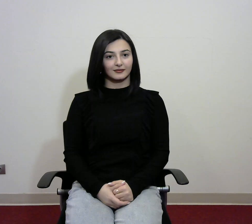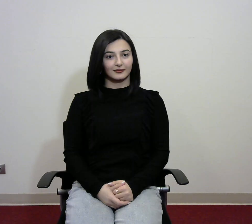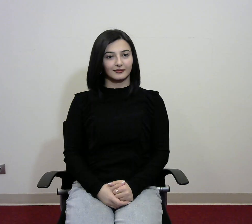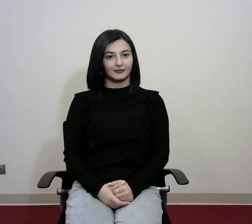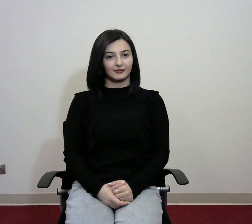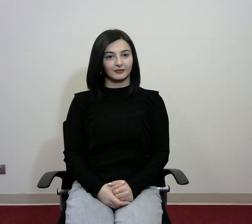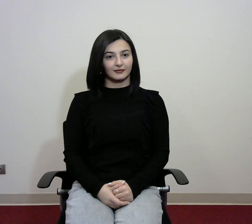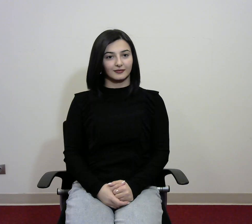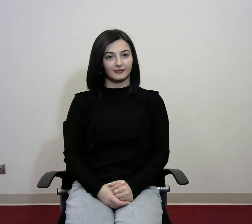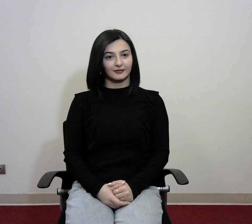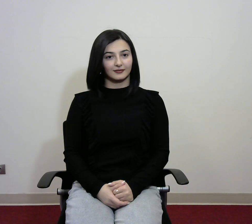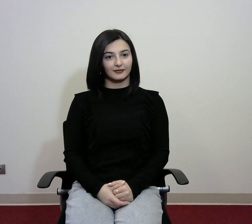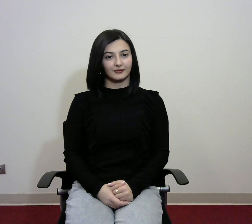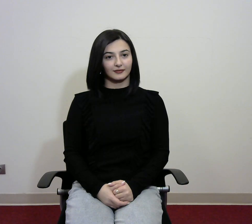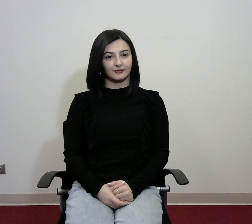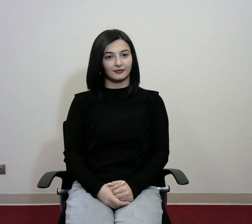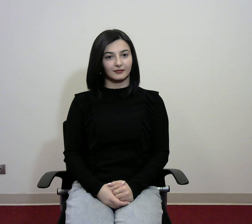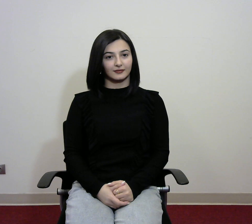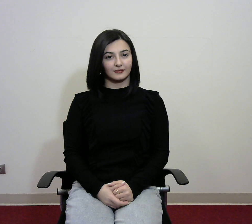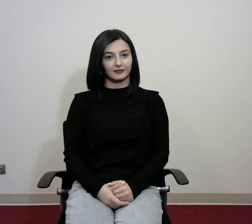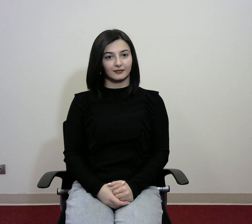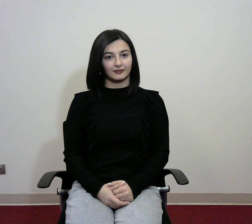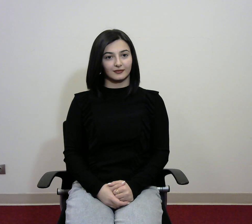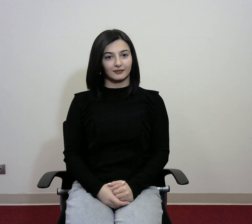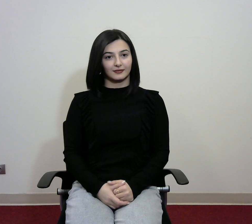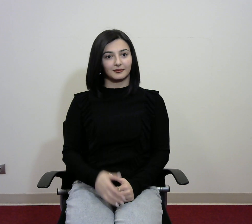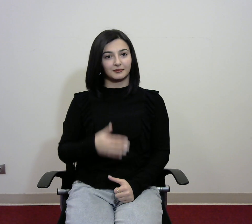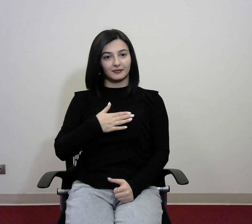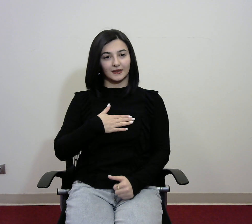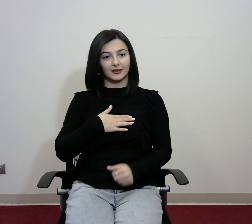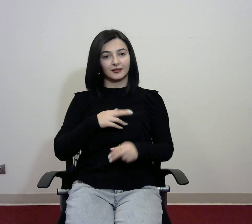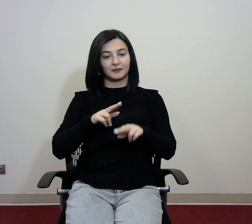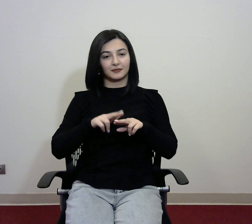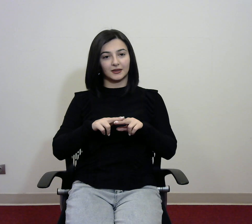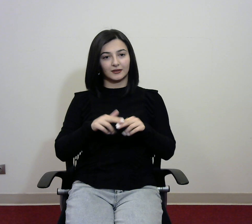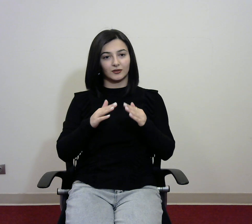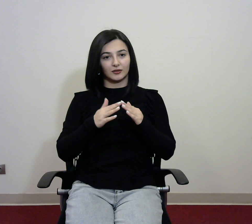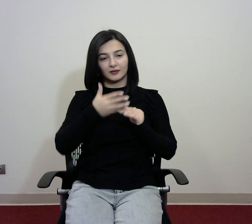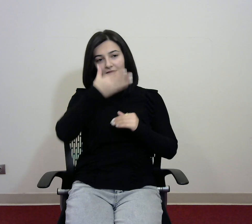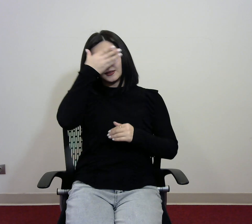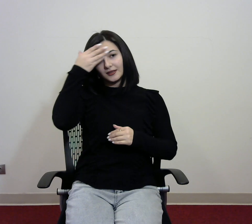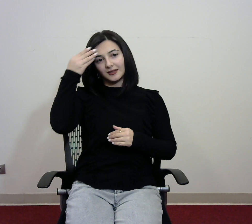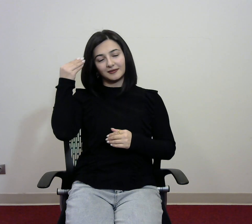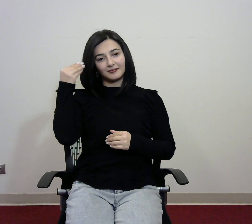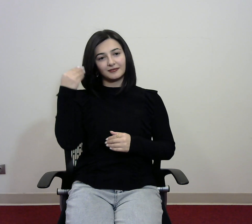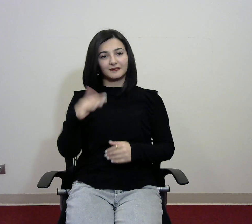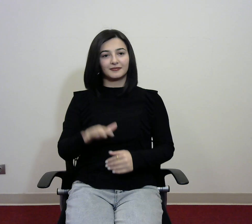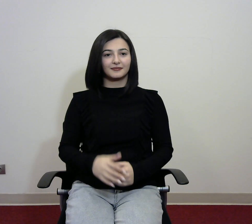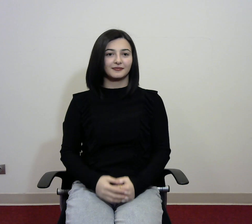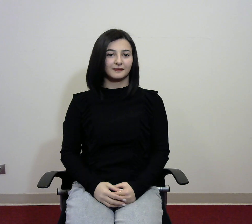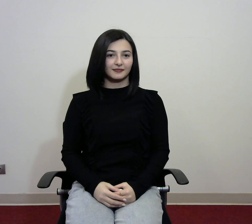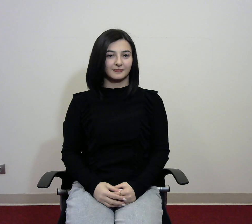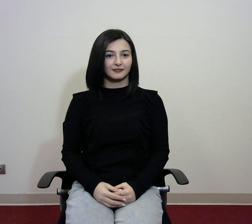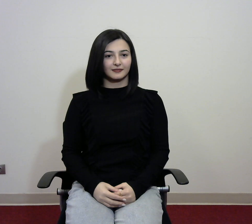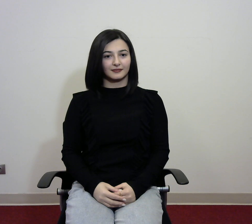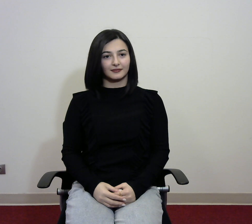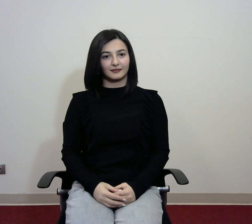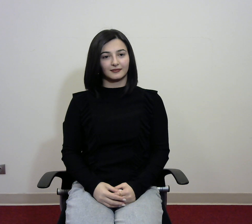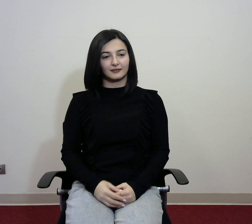Mən şəxsiyyət vəsiqəsini evdə unutmuşam